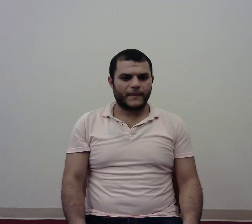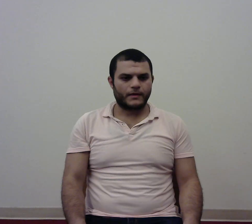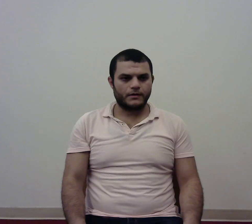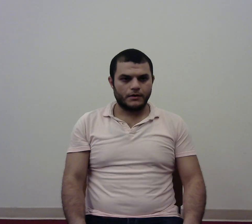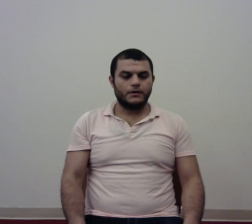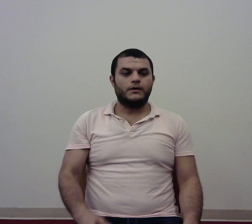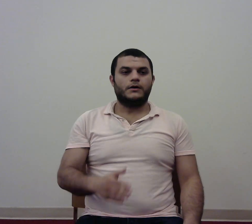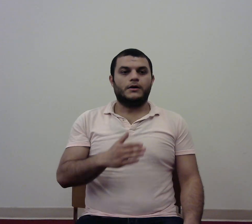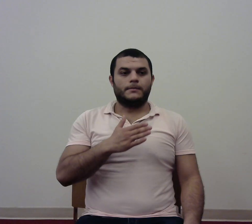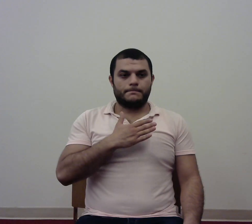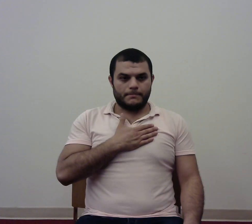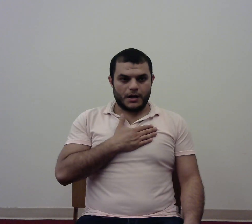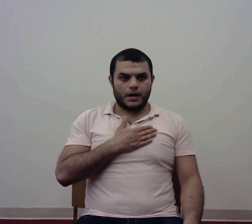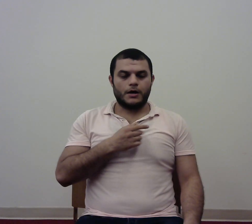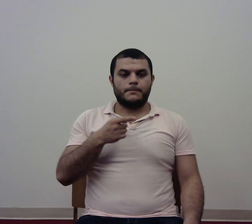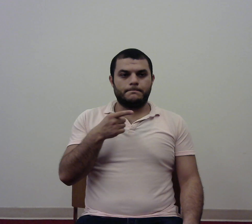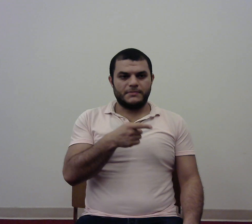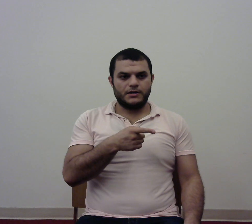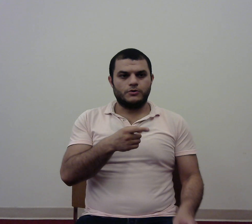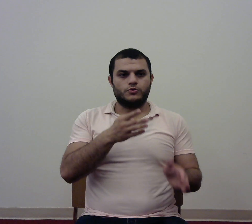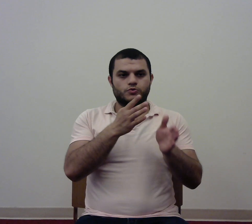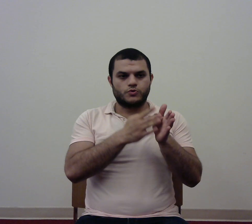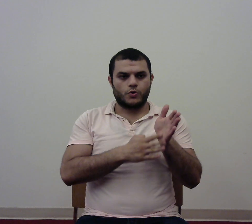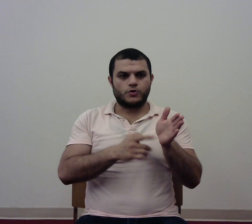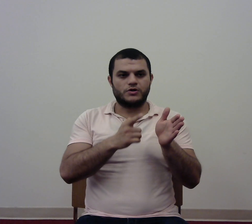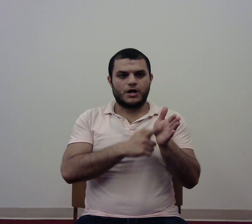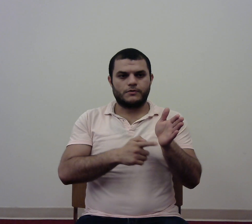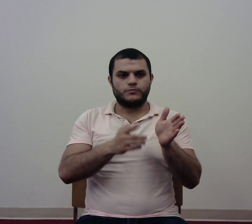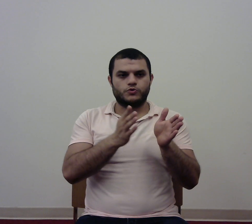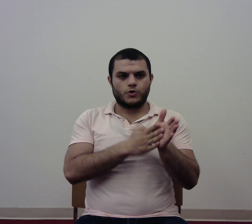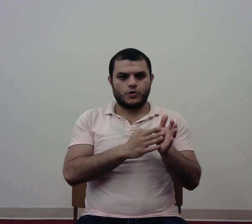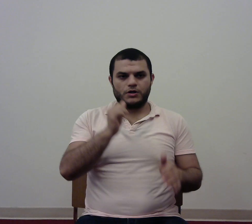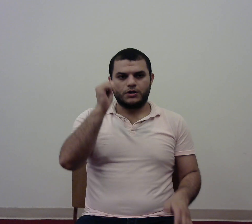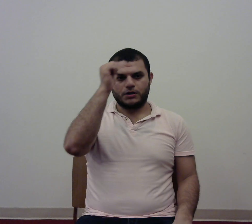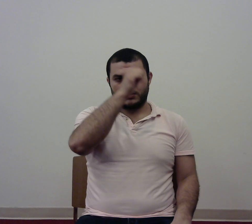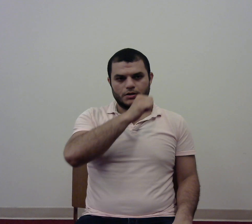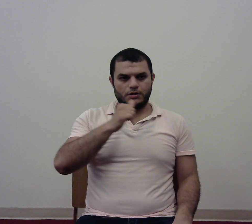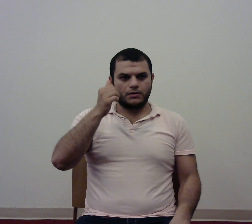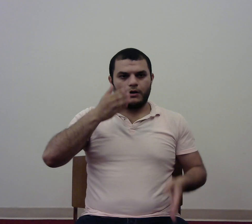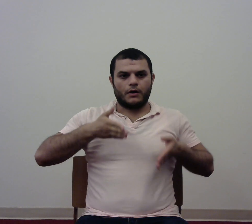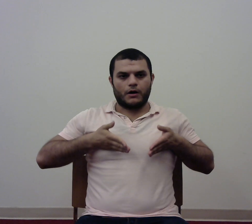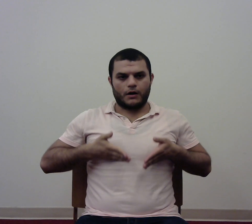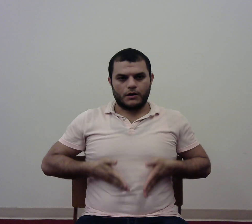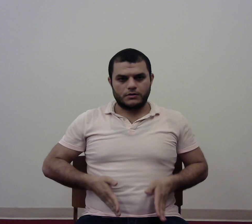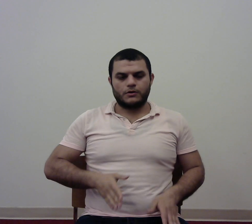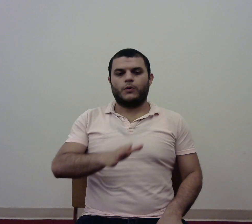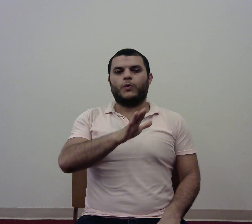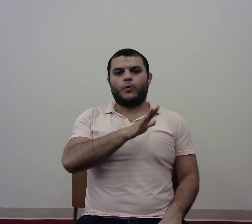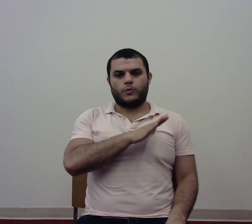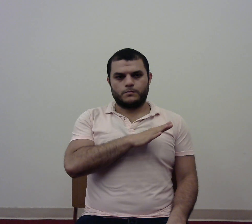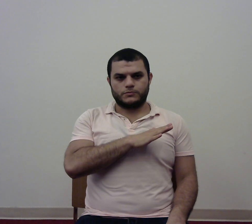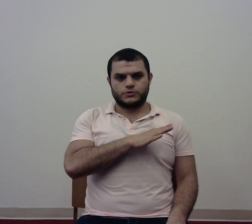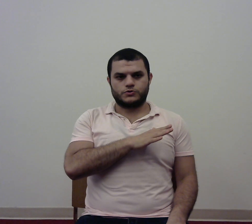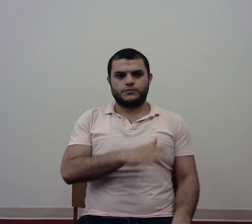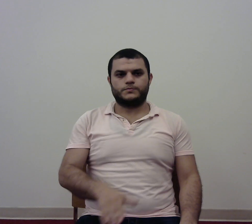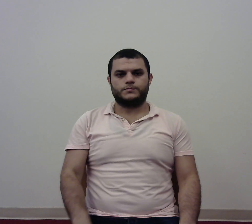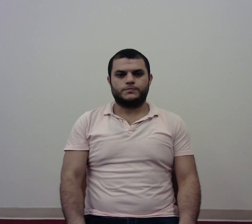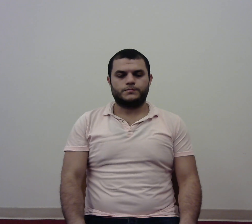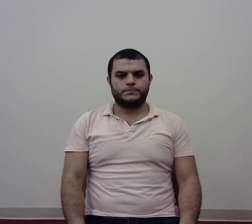Mən 1979-cu ildə anadan olmuşam